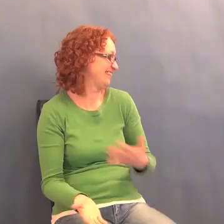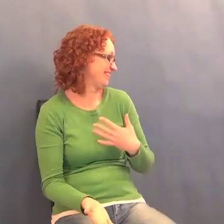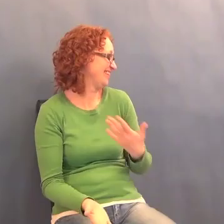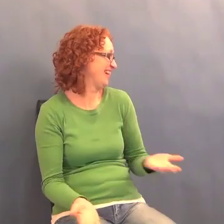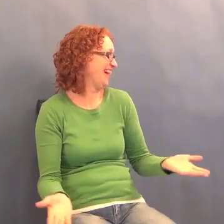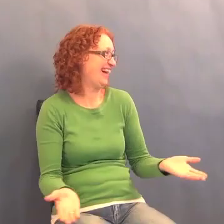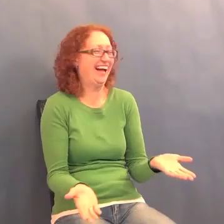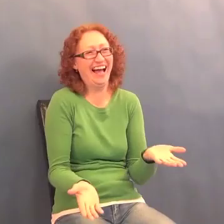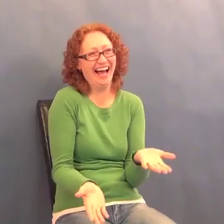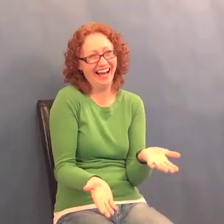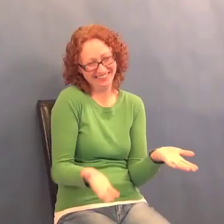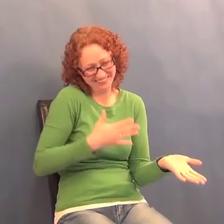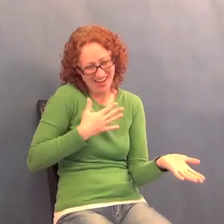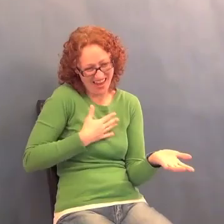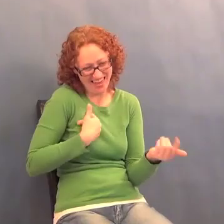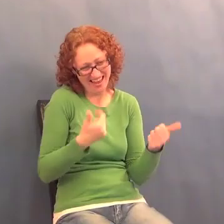Tak mnie się wydaje.